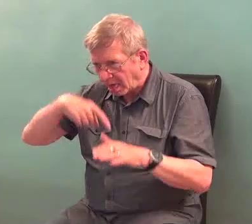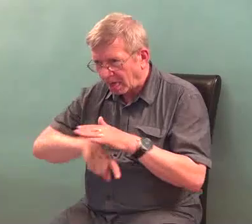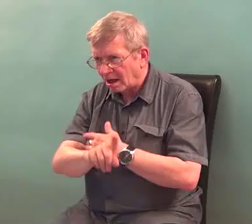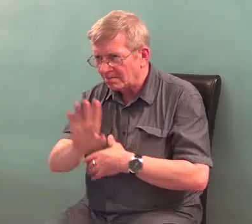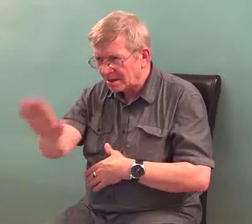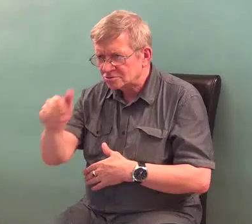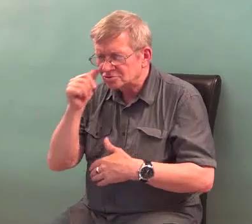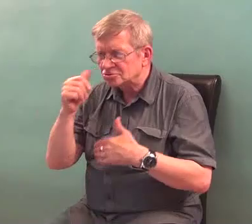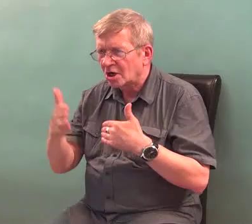Masz żonę.